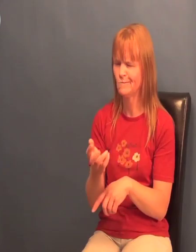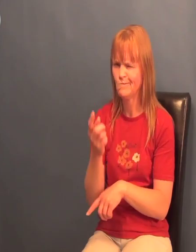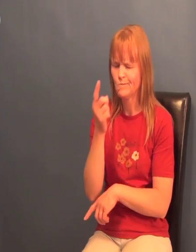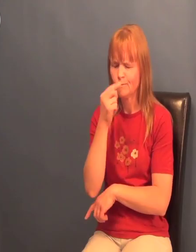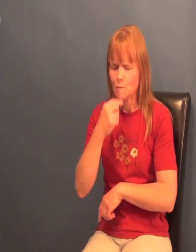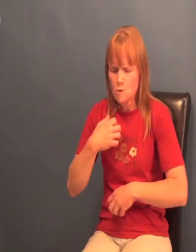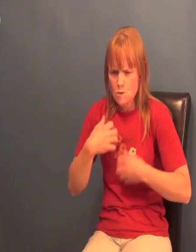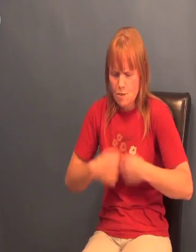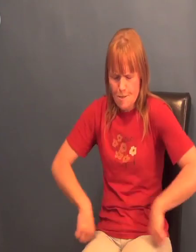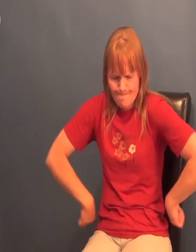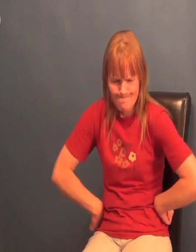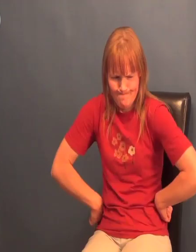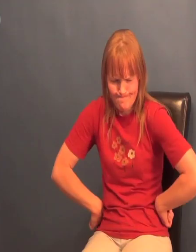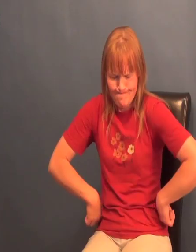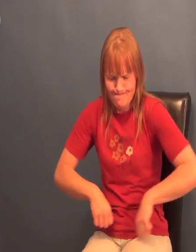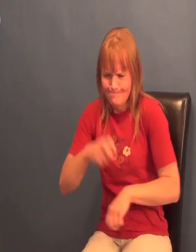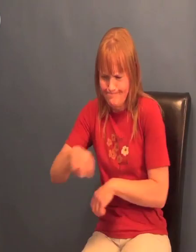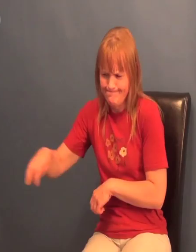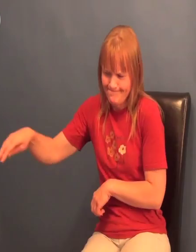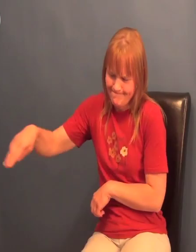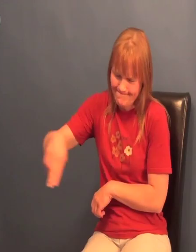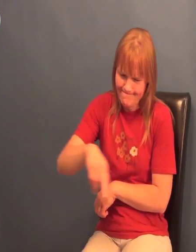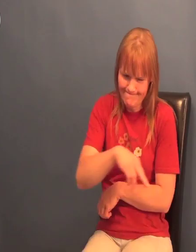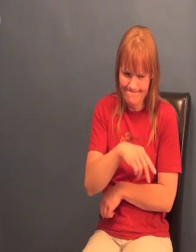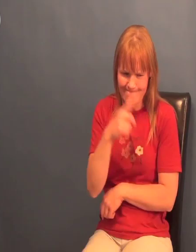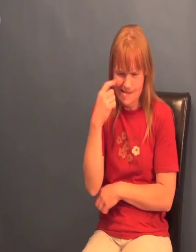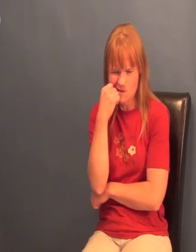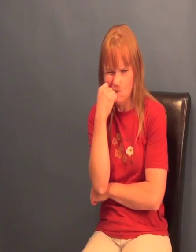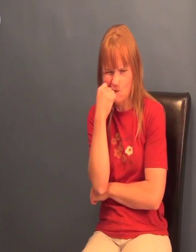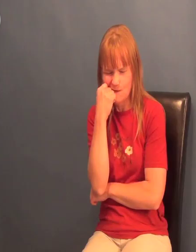Kot rozmyśla, jest zły. Chodzi, chodzi i myśli.